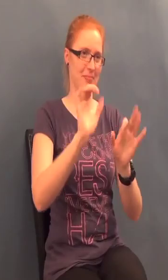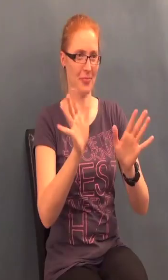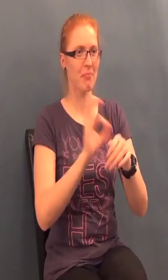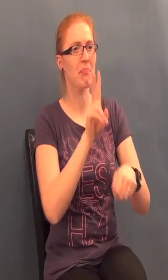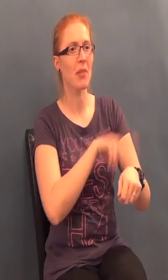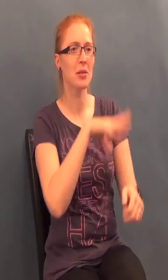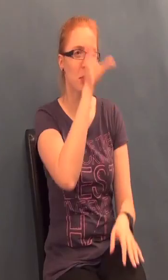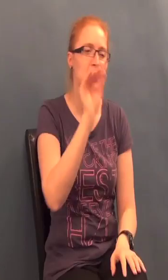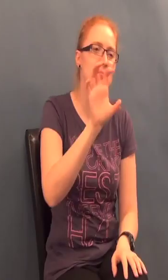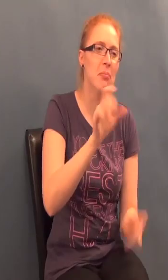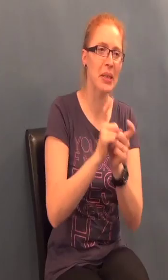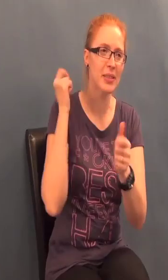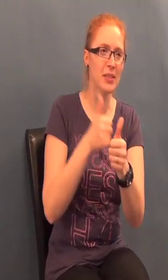Akurat temu wszystkiemu przygląda się stojący za Charliem policjant.